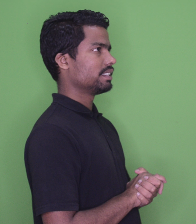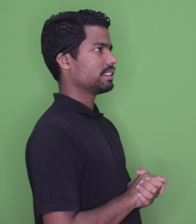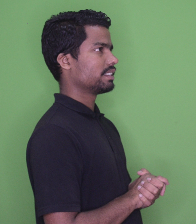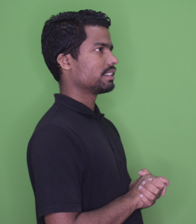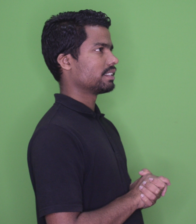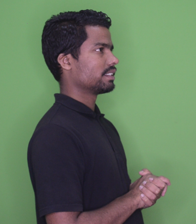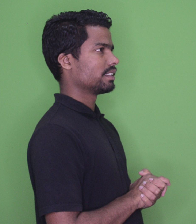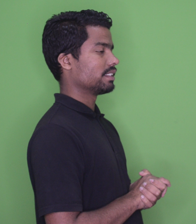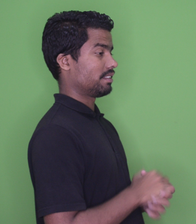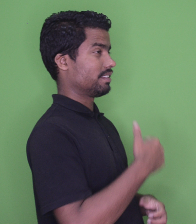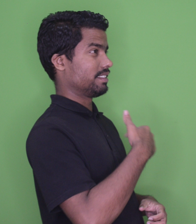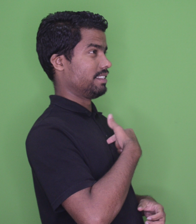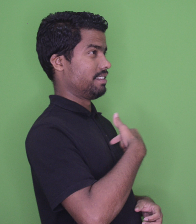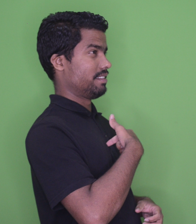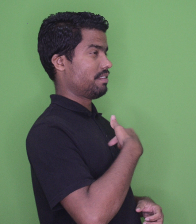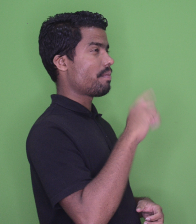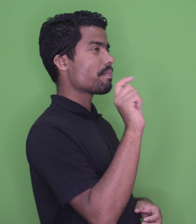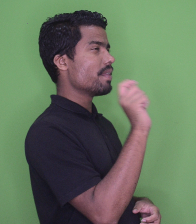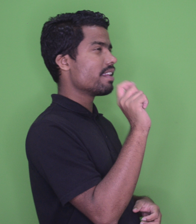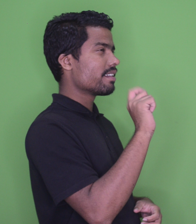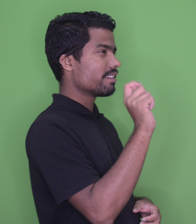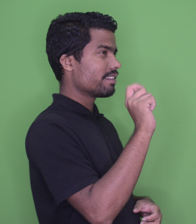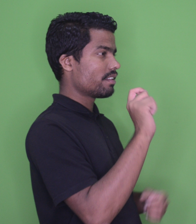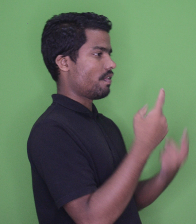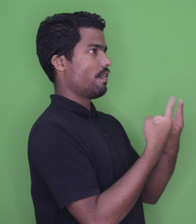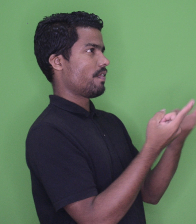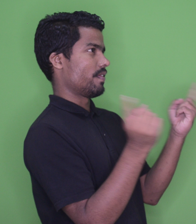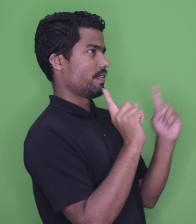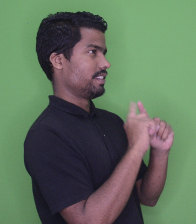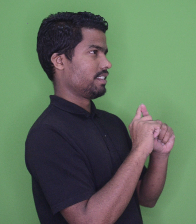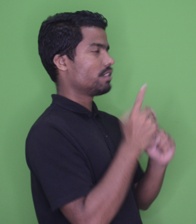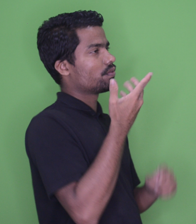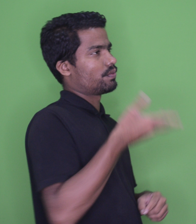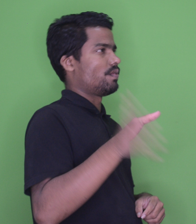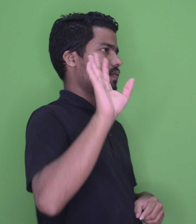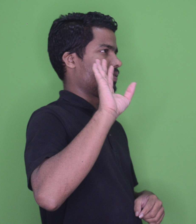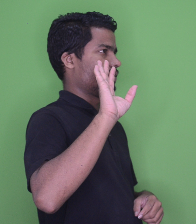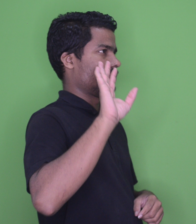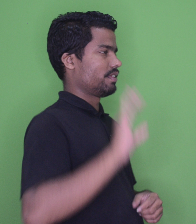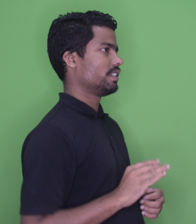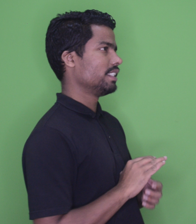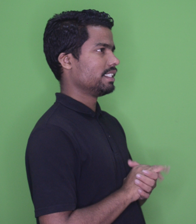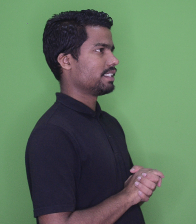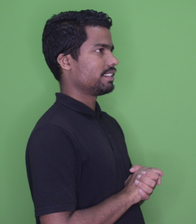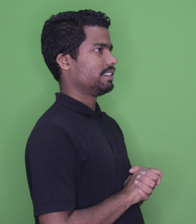i go to bathroom